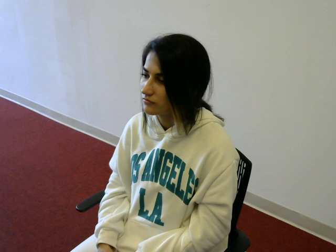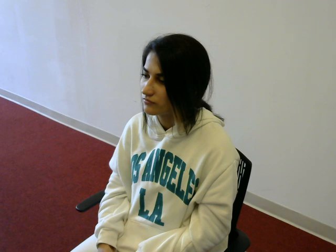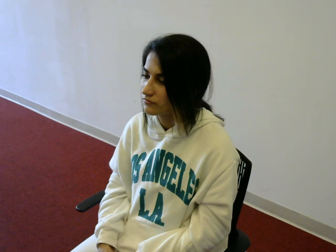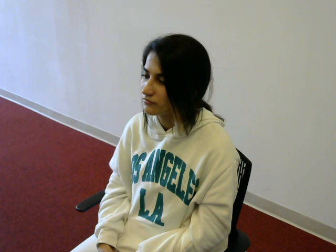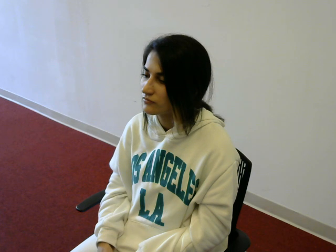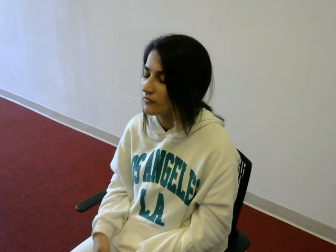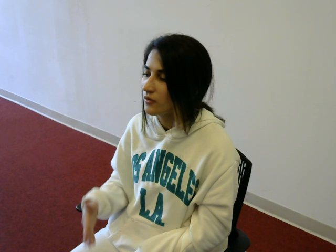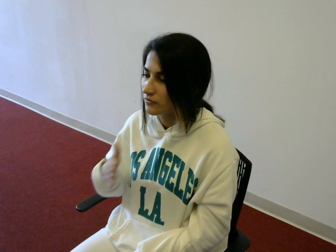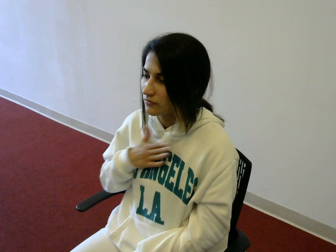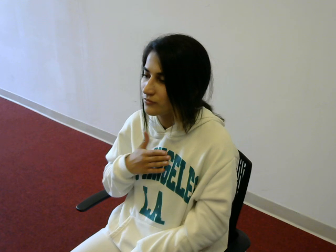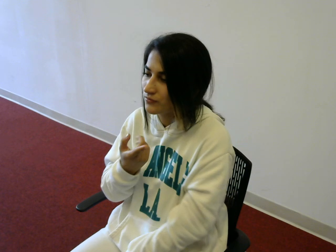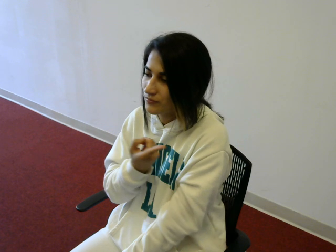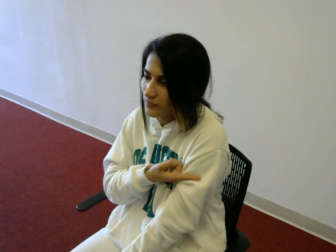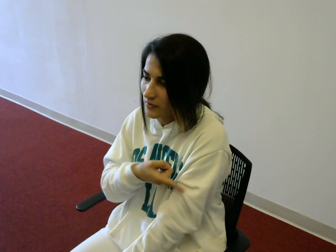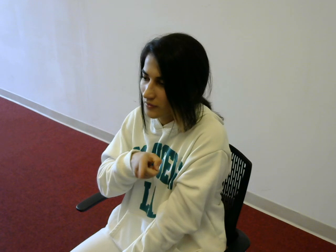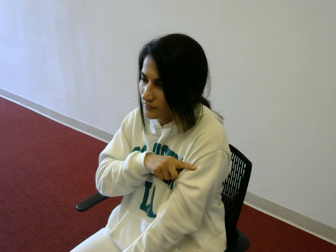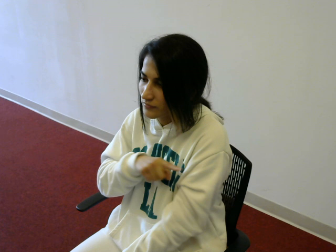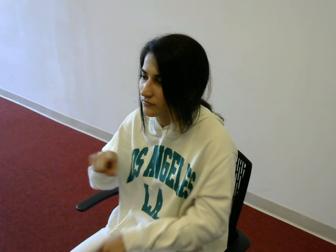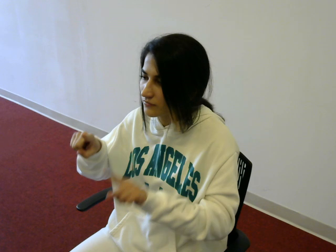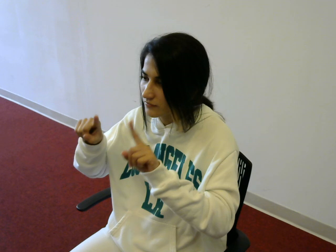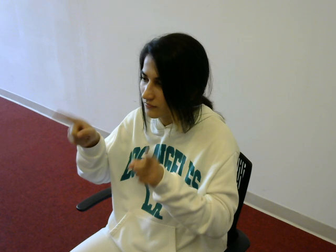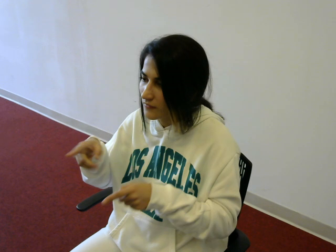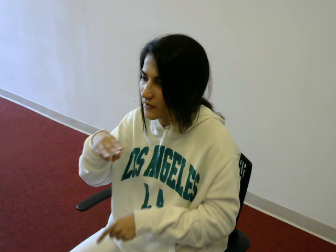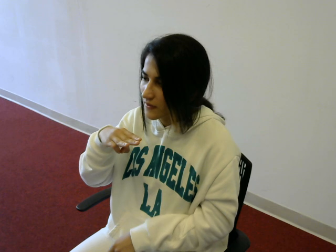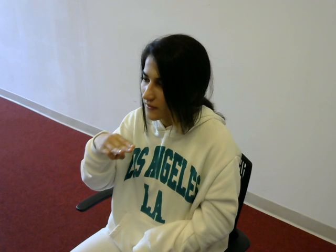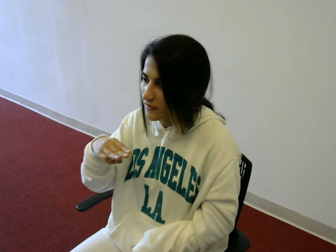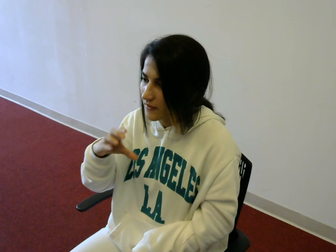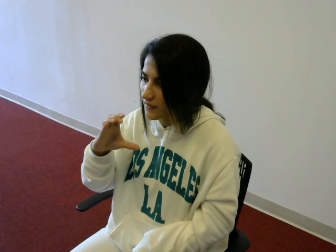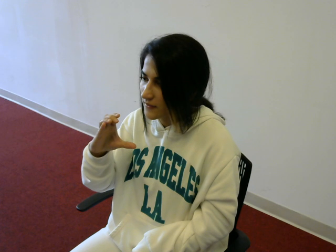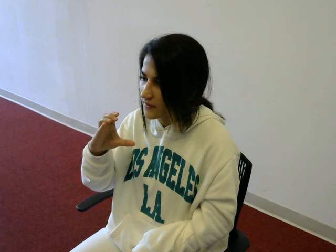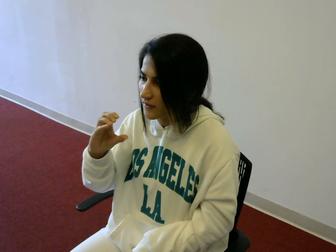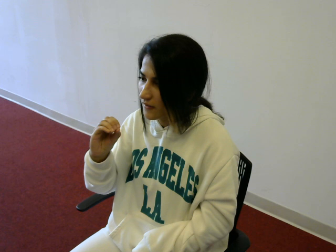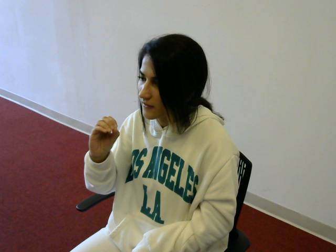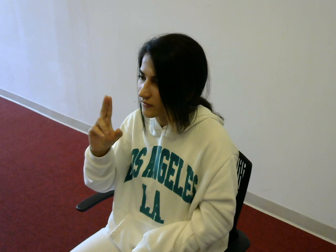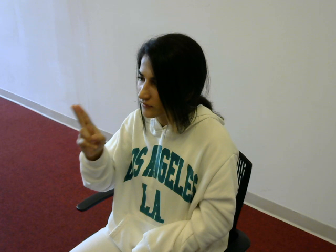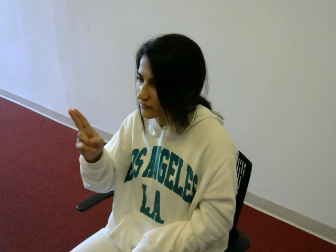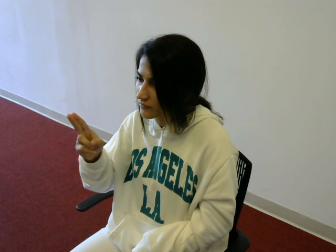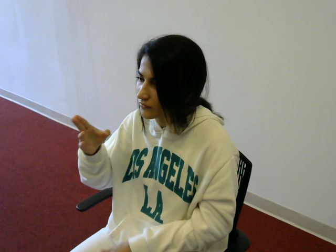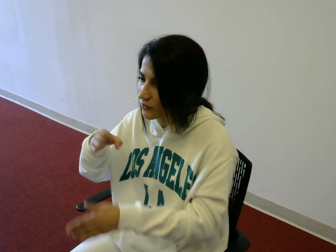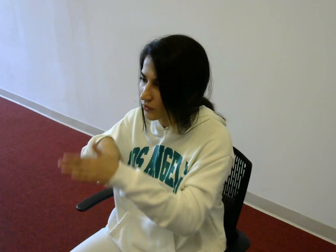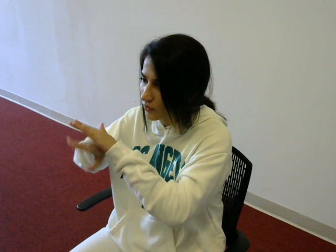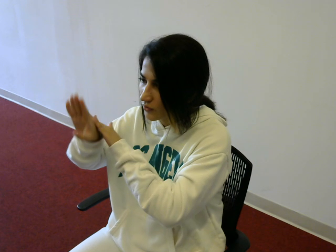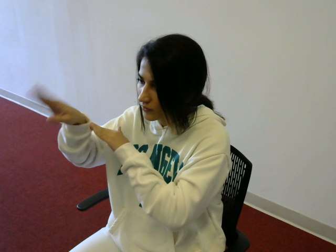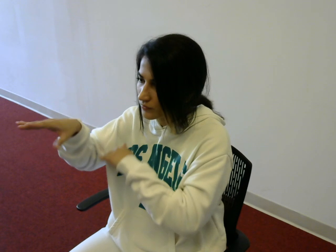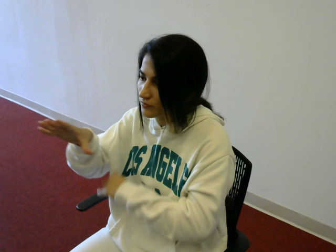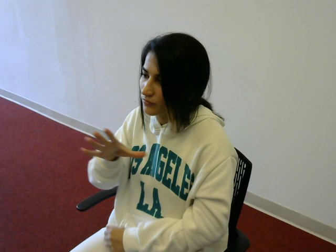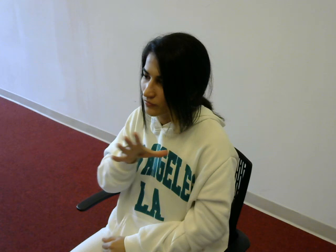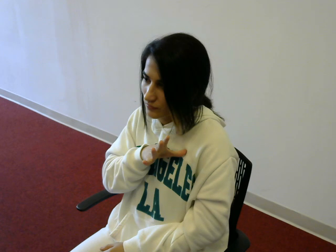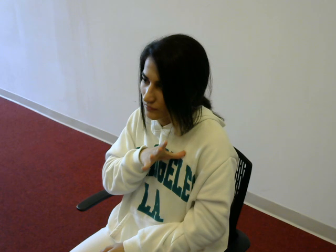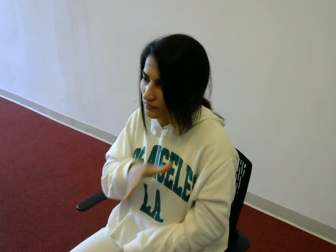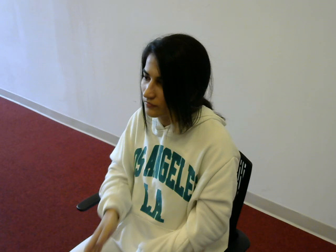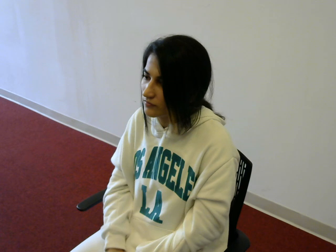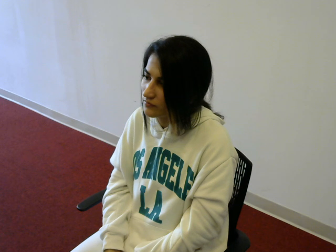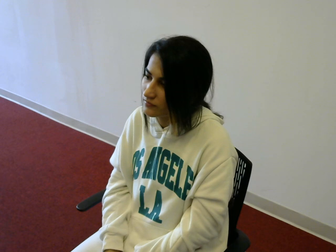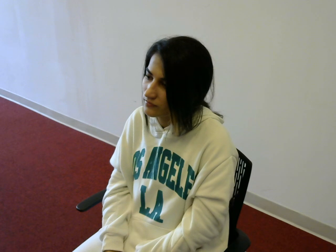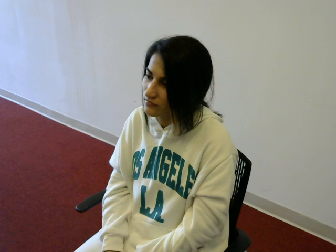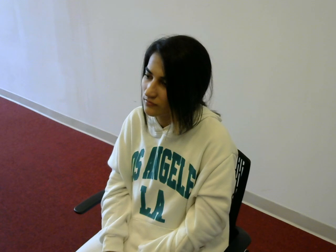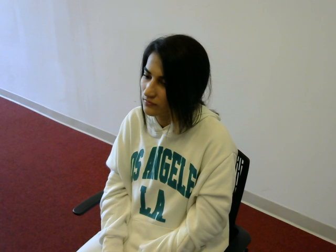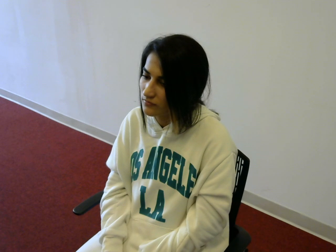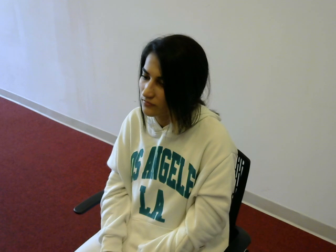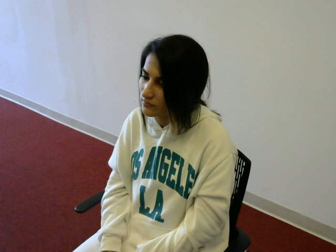Mən poliklinikaya (TSEK-ə) getmişəm